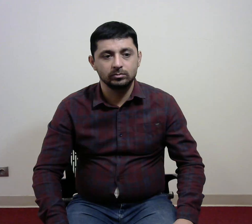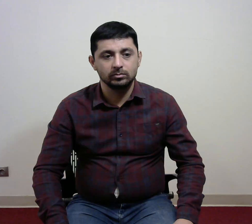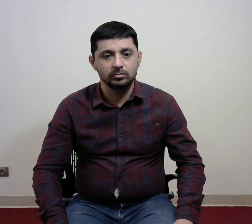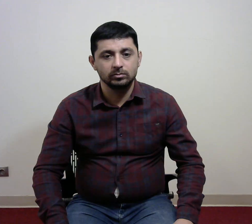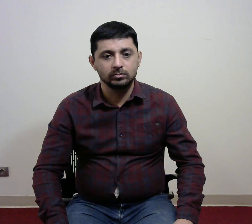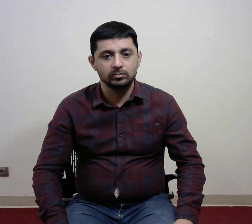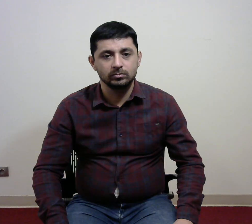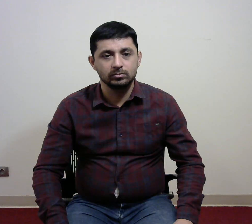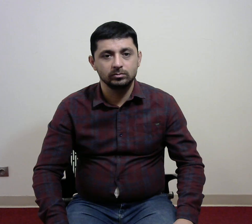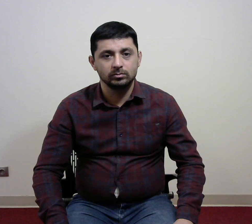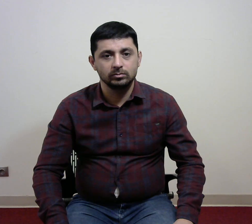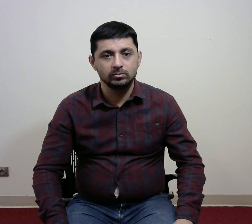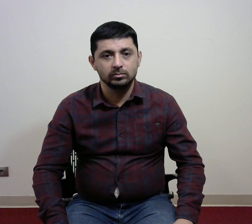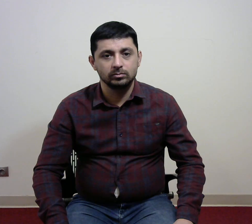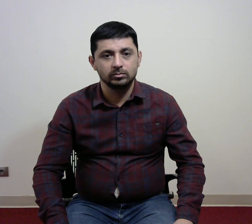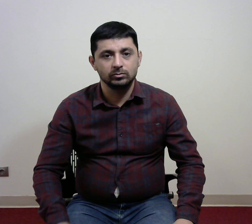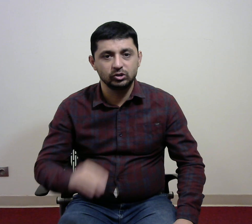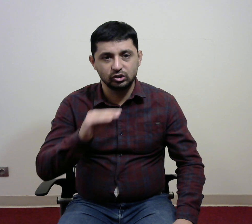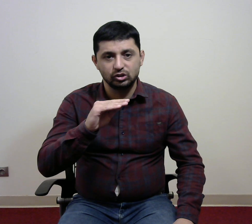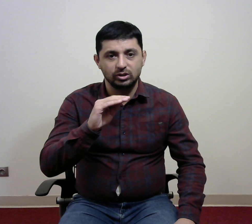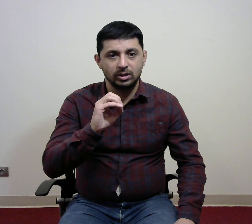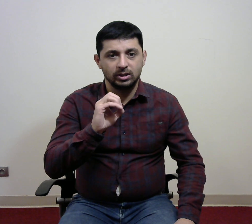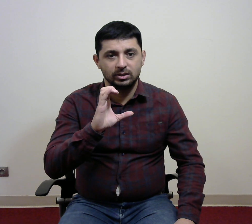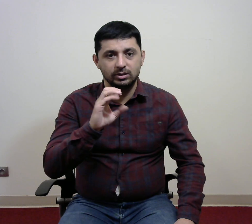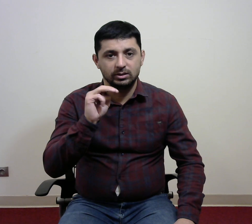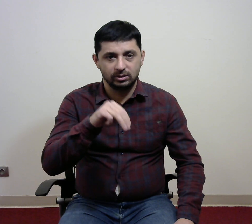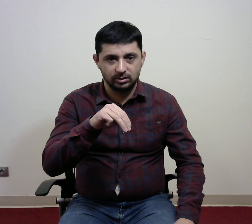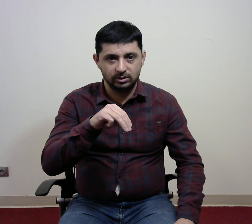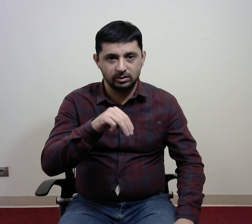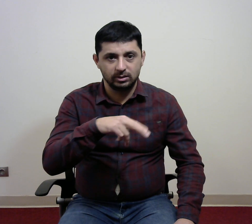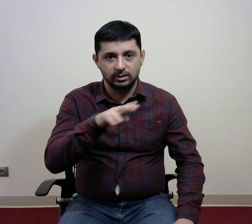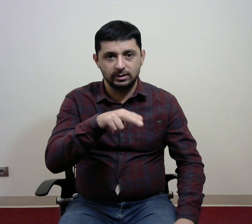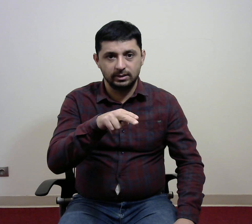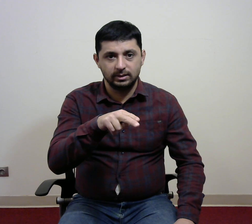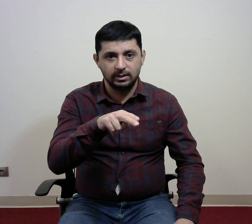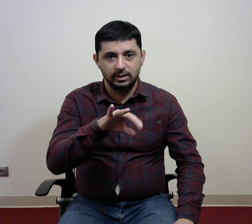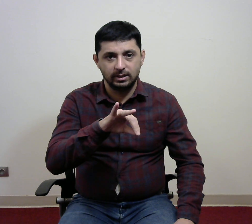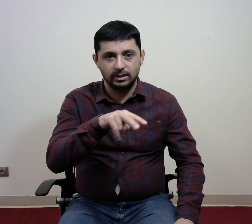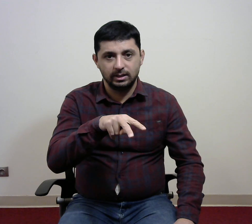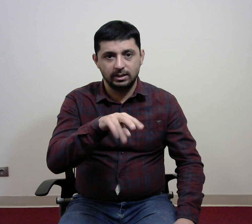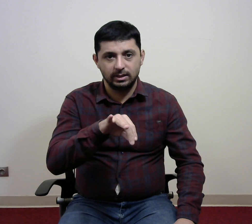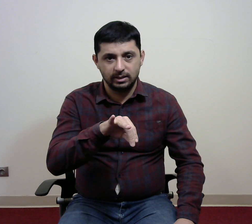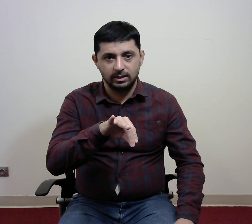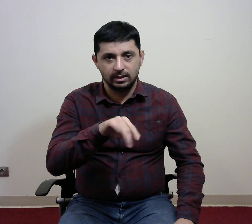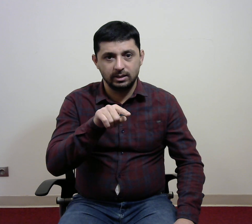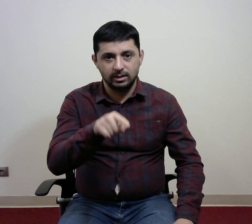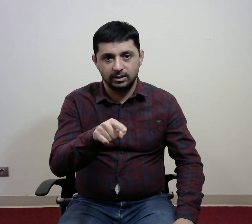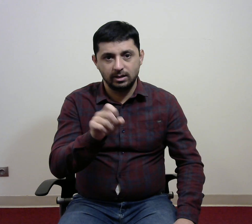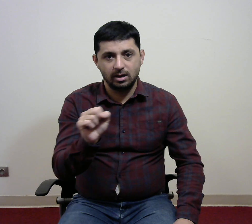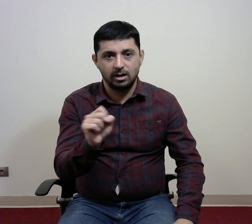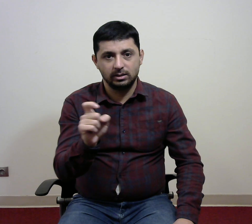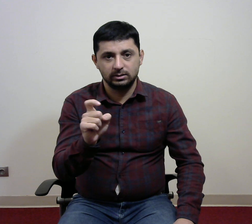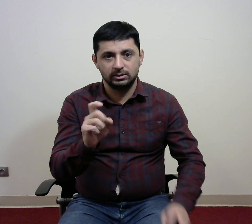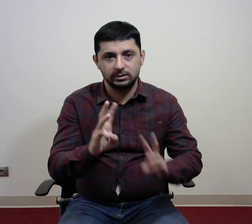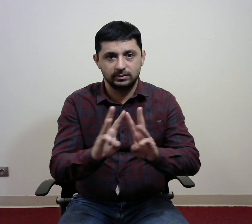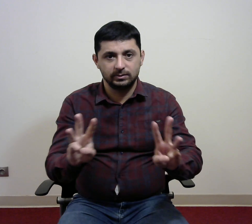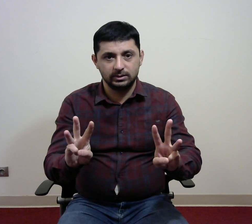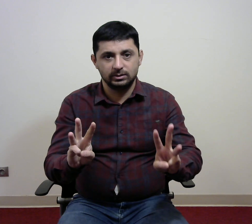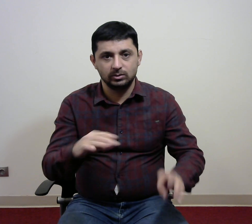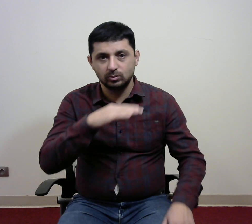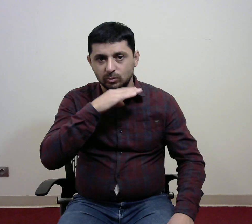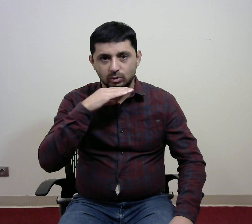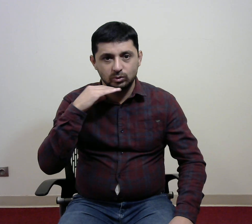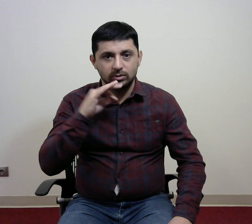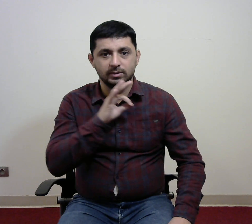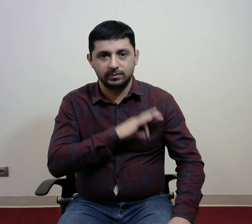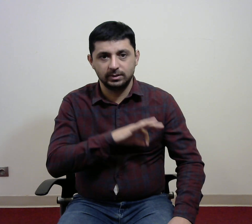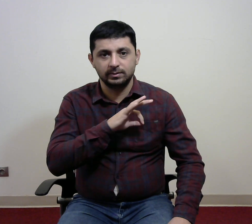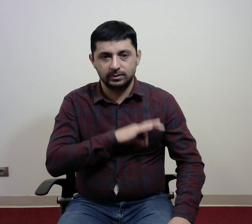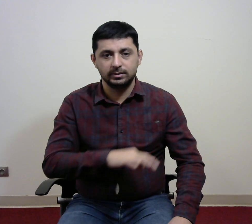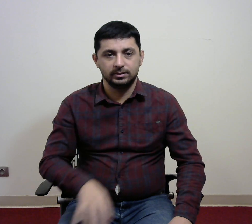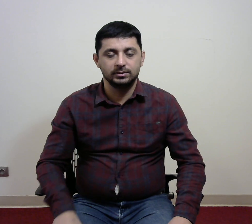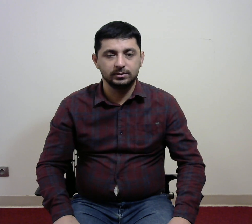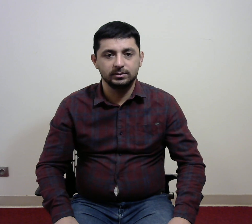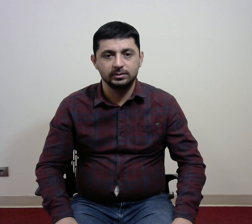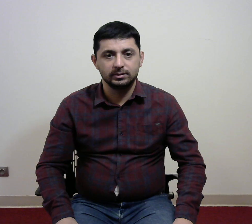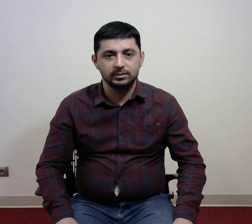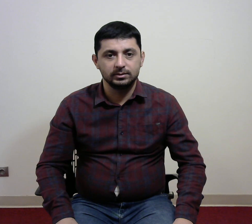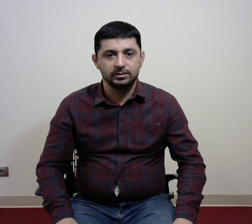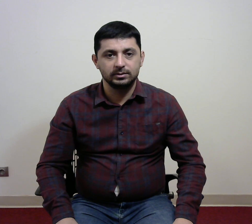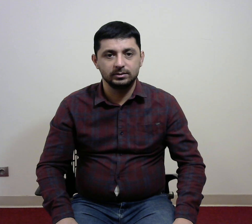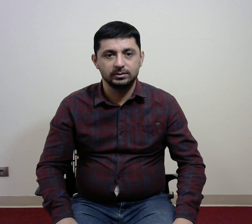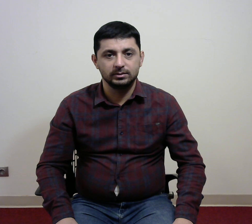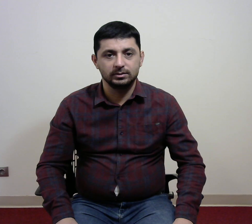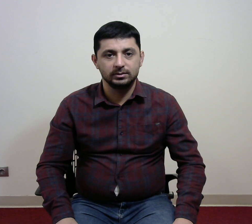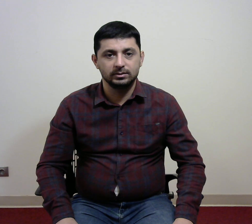Jestdili.az saytı çox faydalıdır